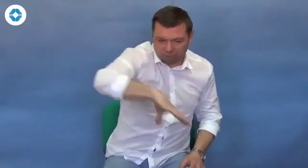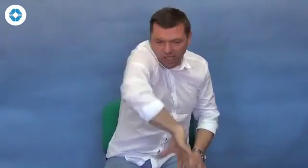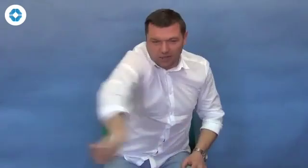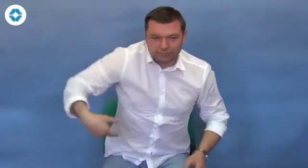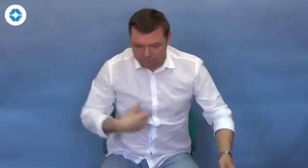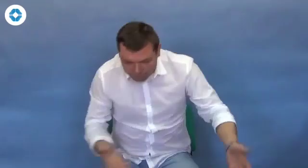Mysz zobaczyła, że ich nie ma.